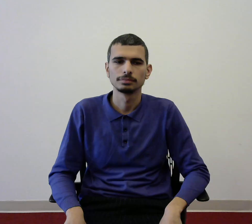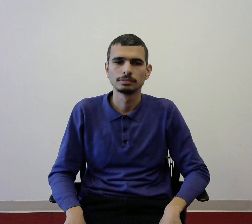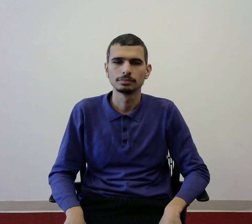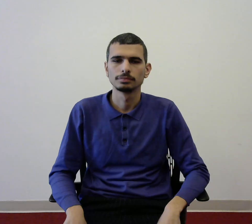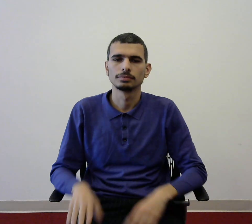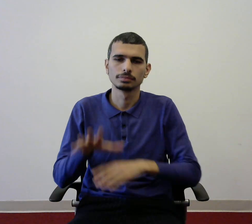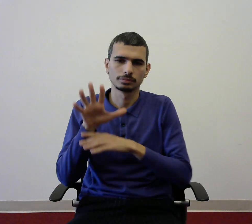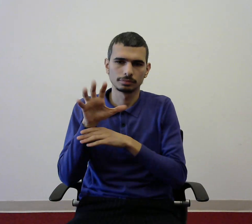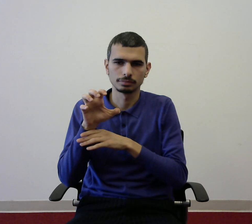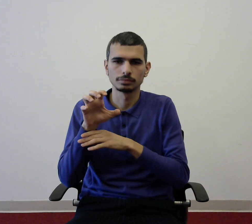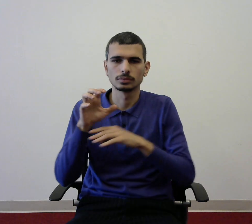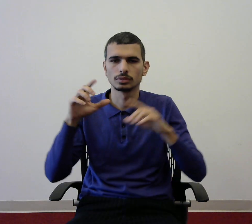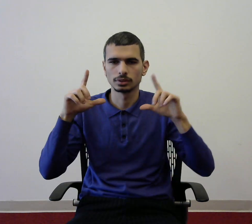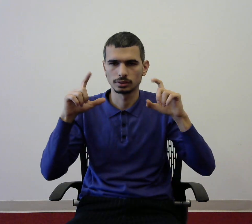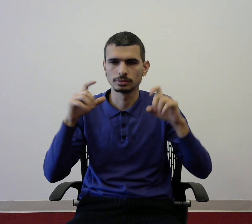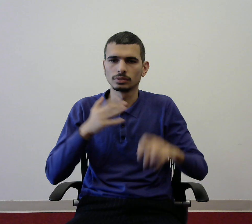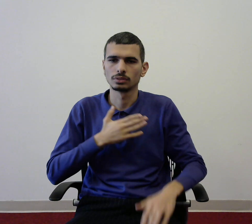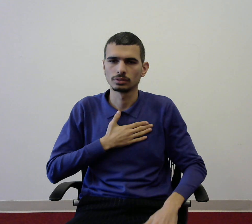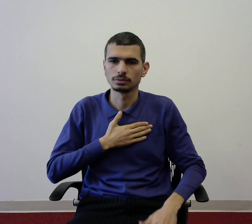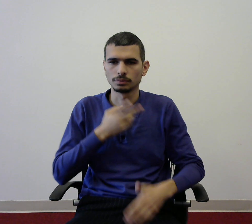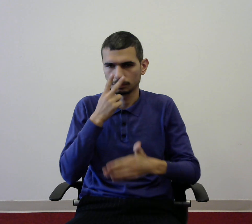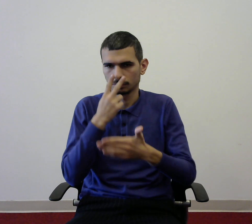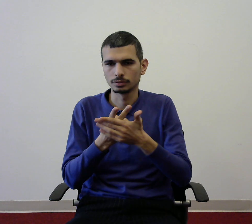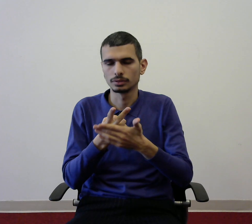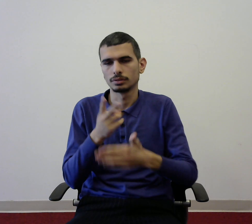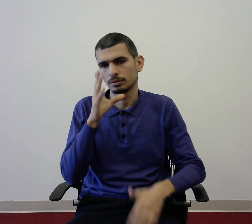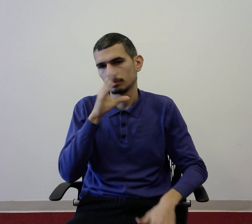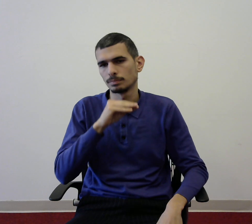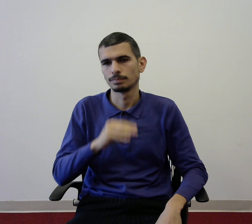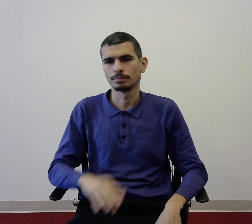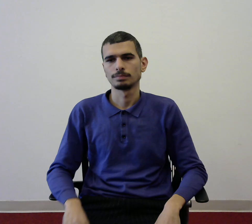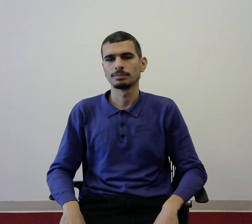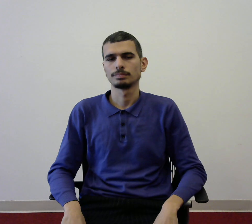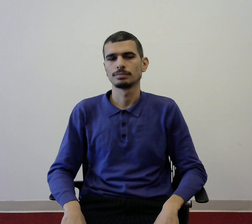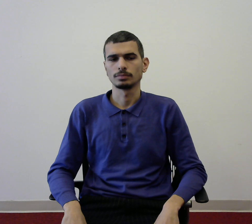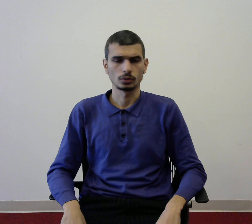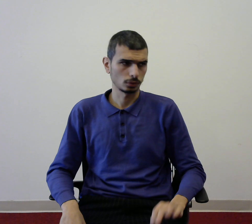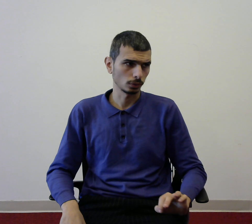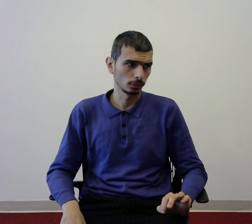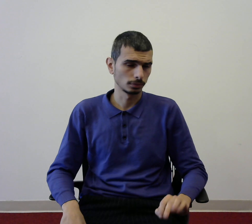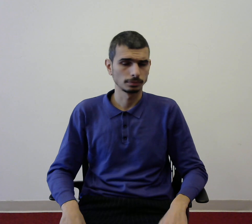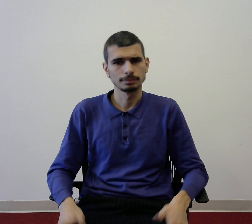Çəkdiyin şəkilləri mənə göstərə bilərsənmi?